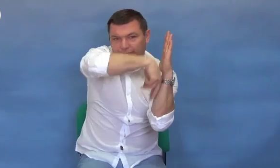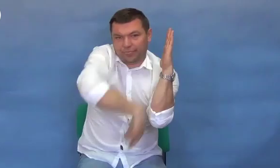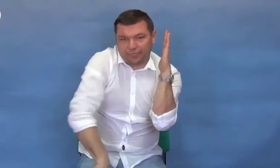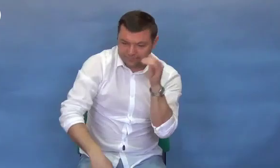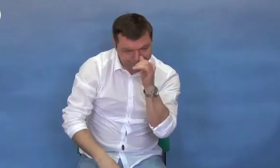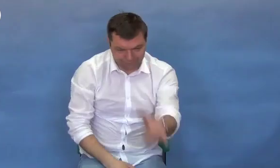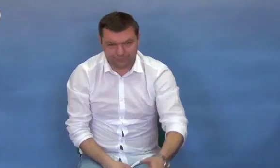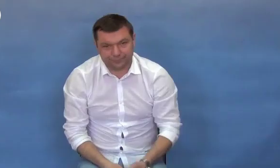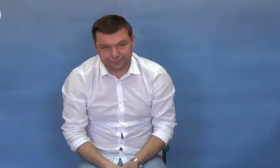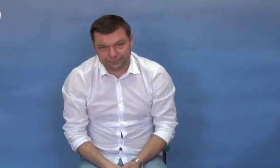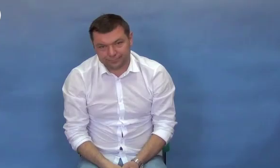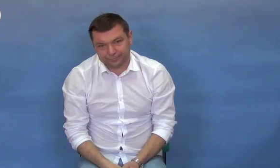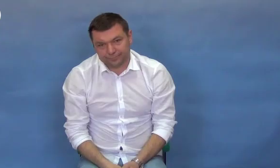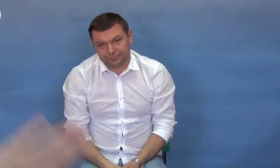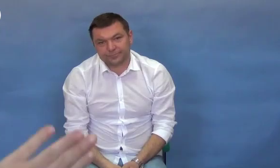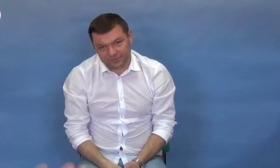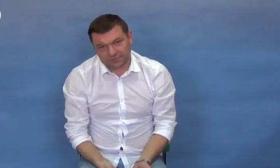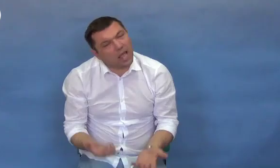Nie może.